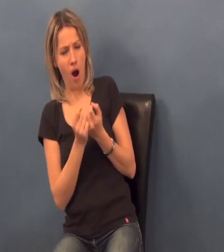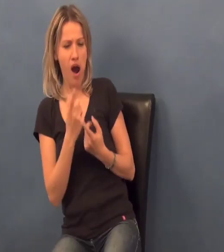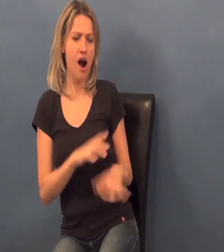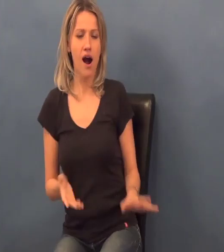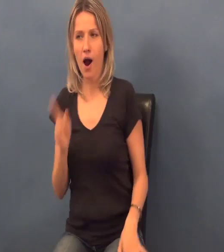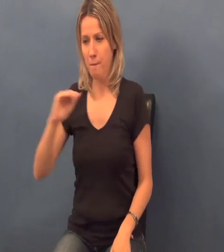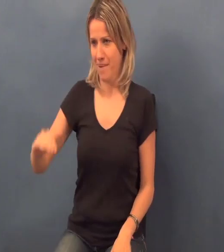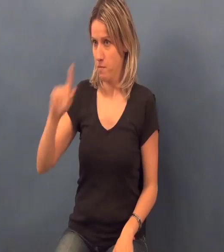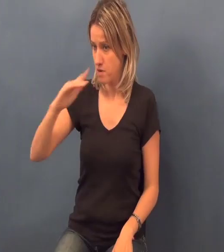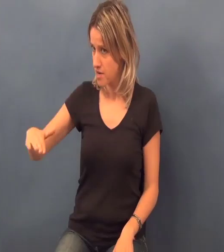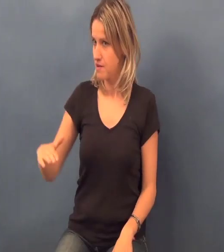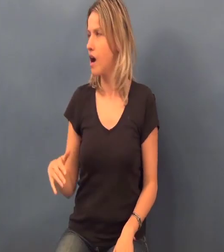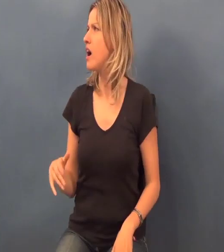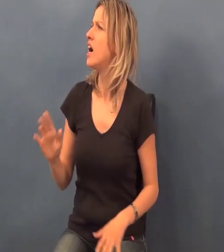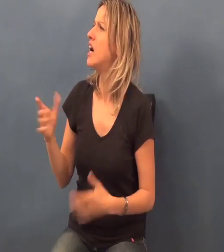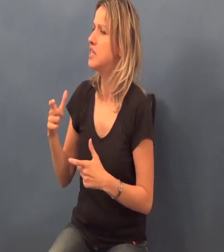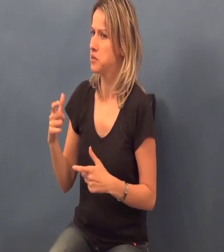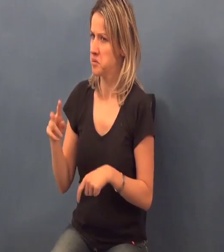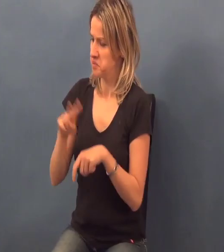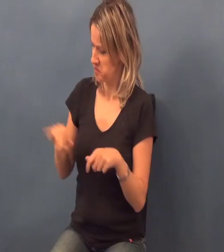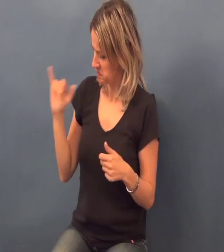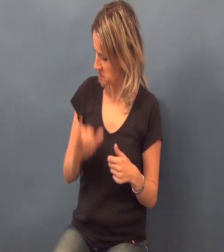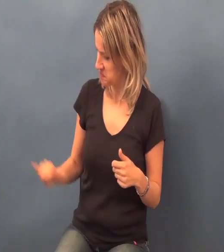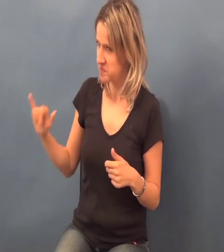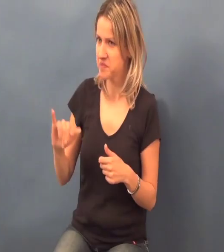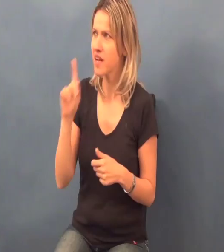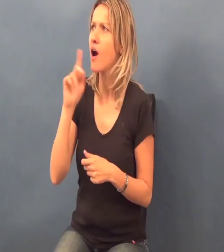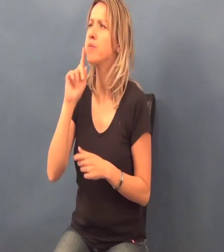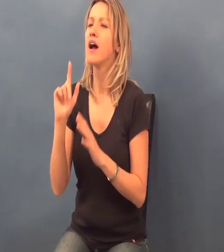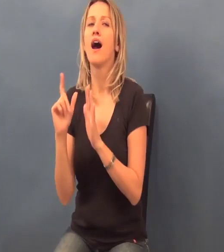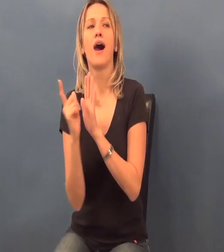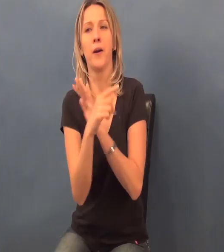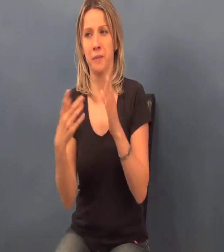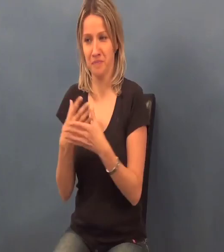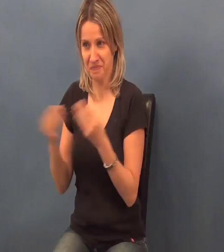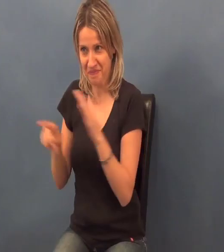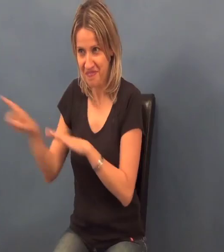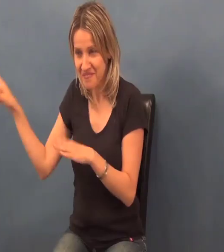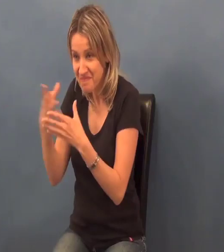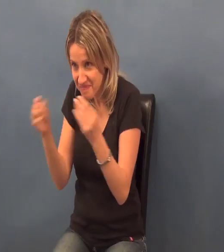Mały chłopiec udaje, nic nie robi. Policjant się zastanawia. Chłopak odchodzi, znika, ucieka.